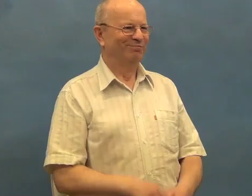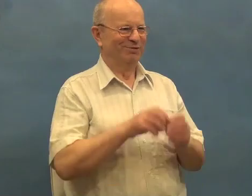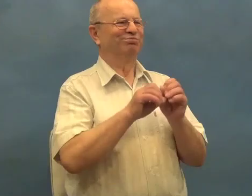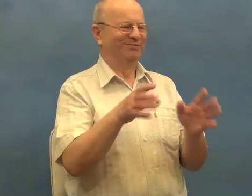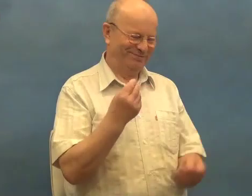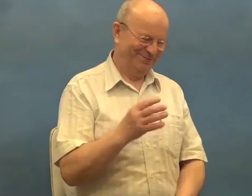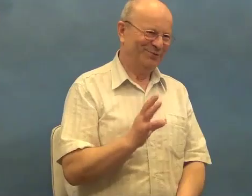Wspaniale wyjaśnione.